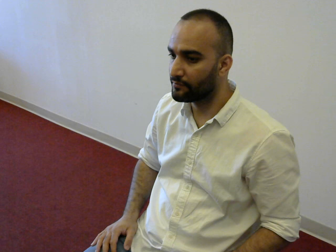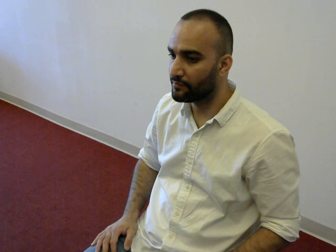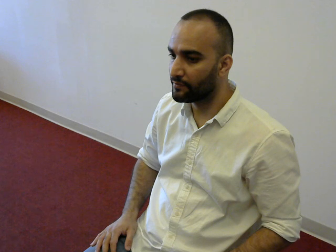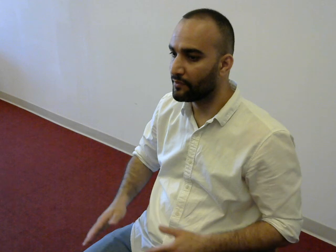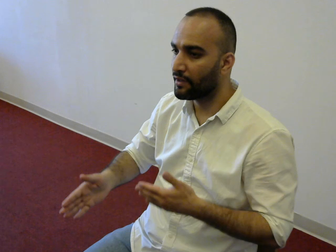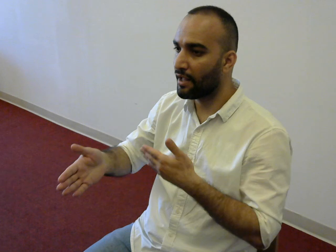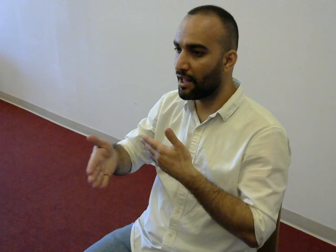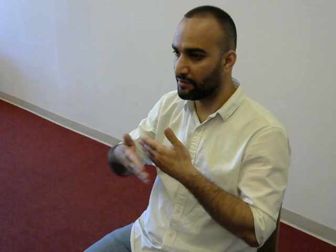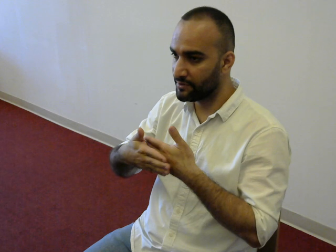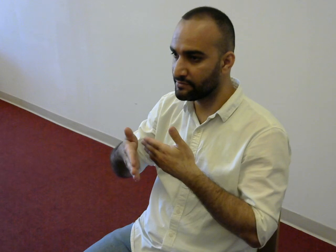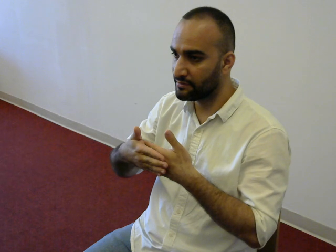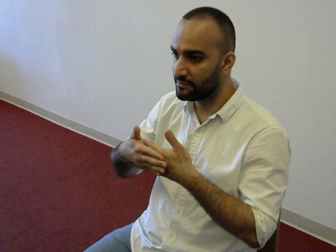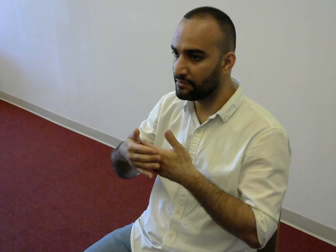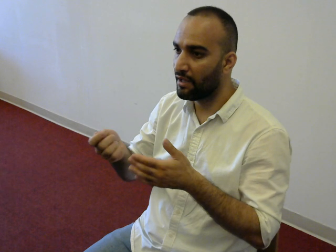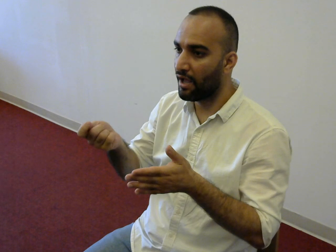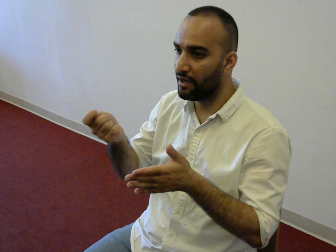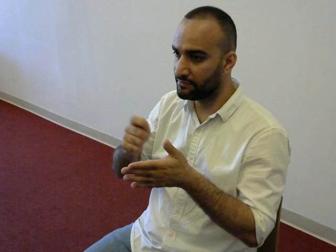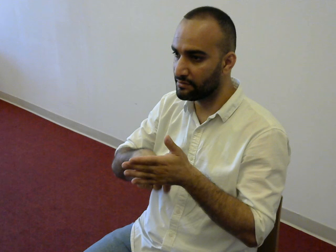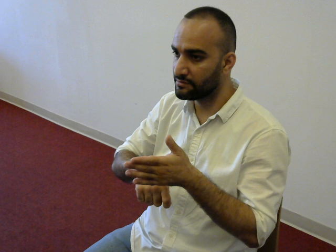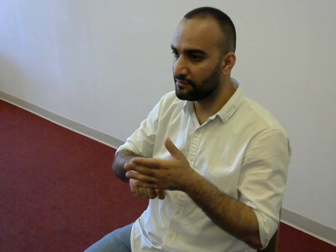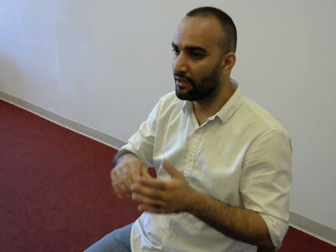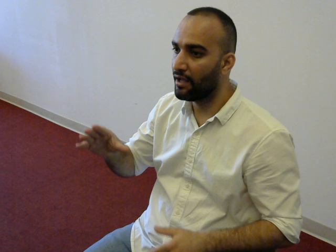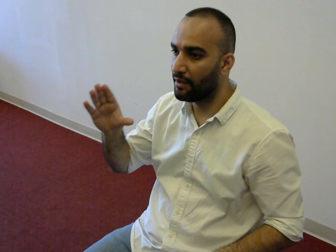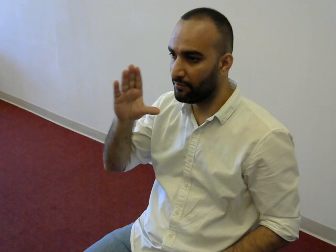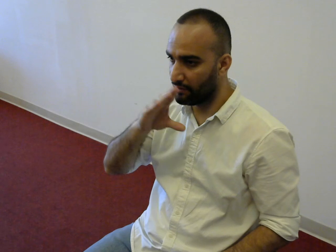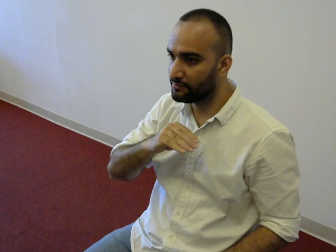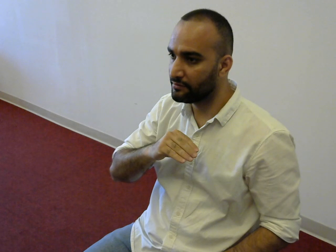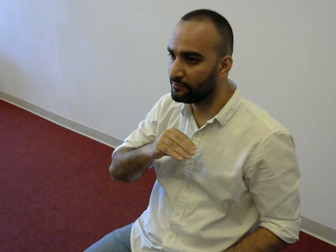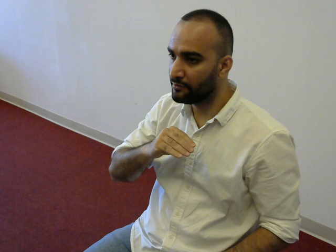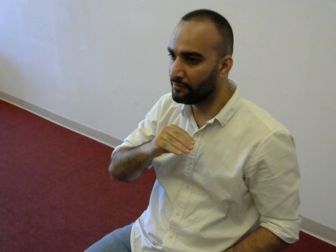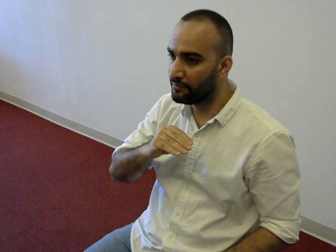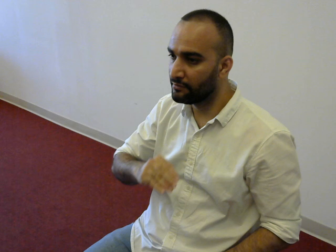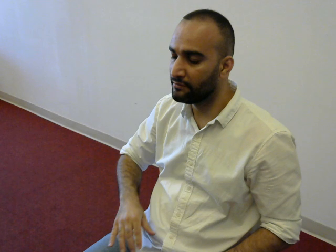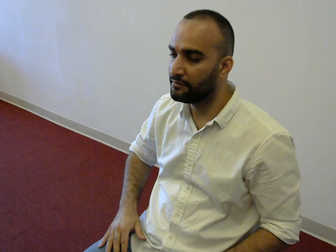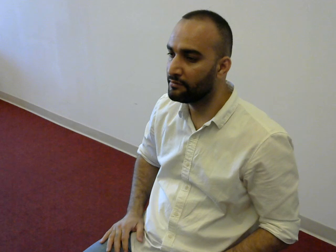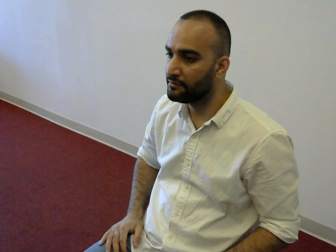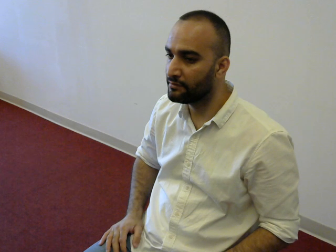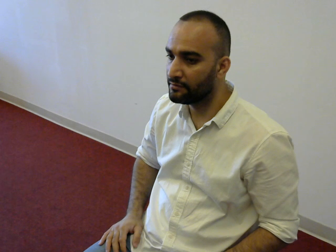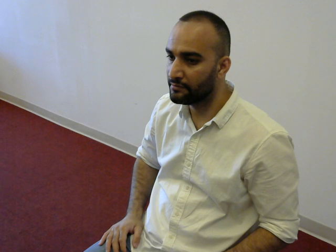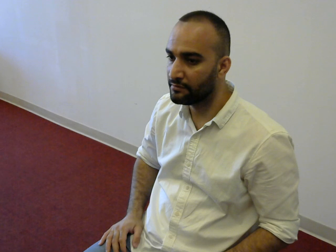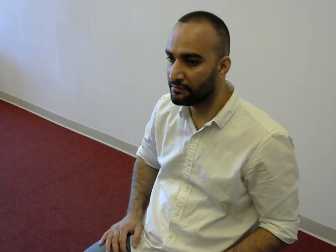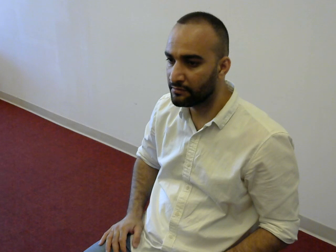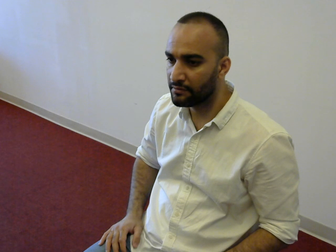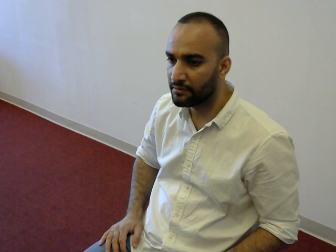Qapını bağlaya bilərsinizmi?